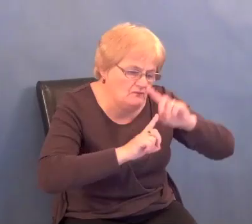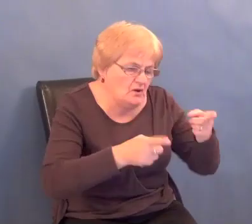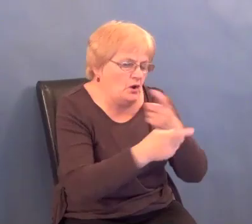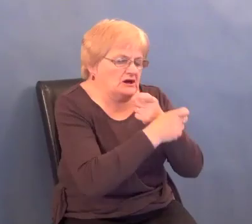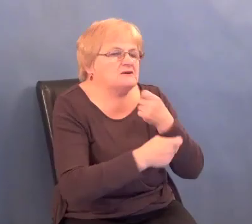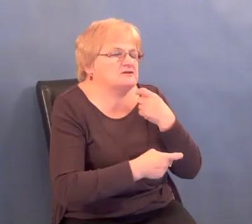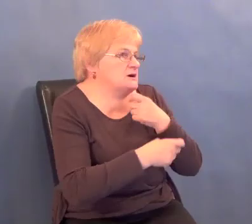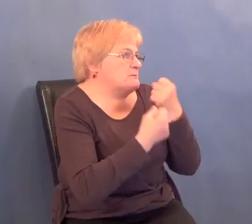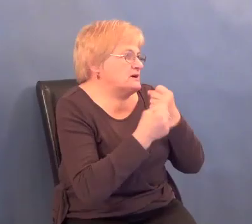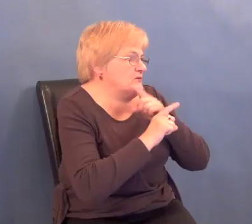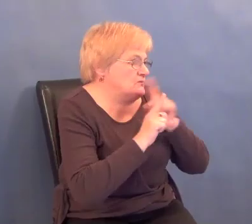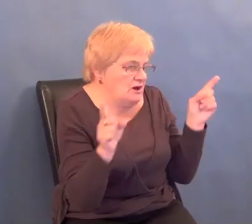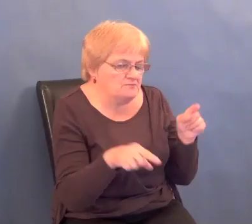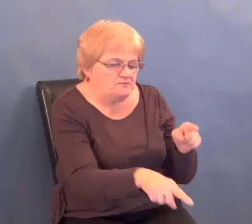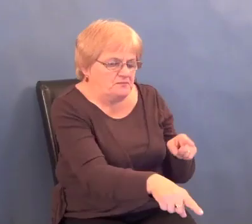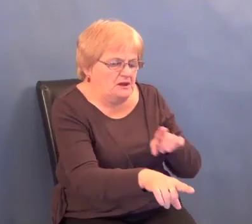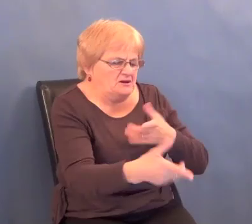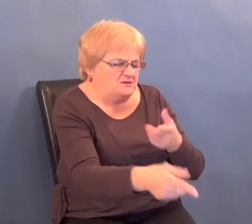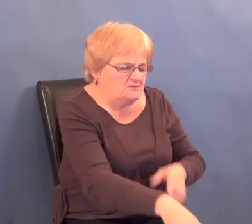Nie wolno pić spirytusu.